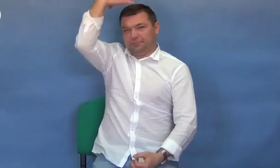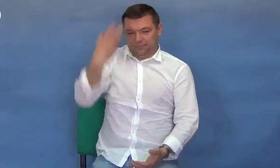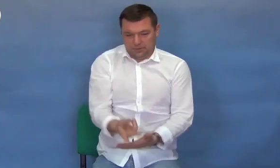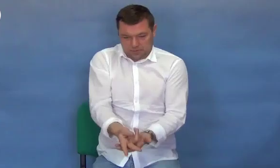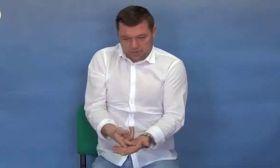Leży.